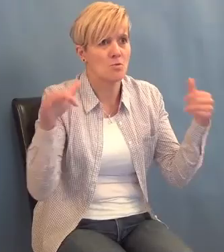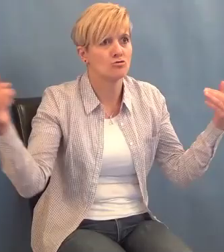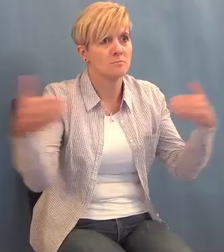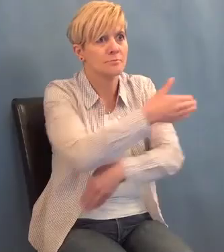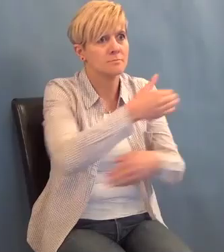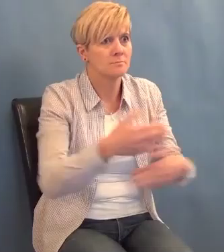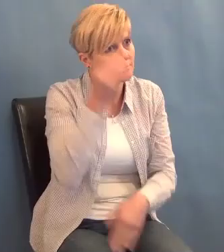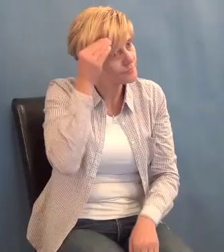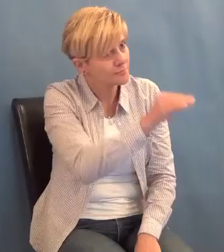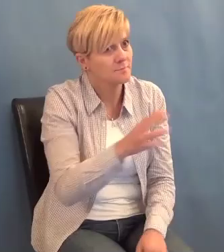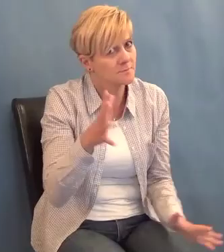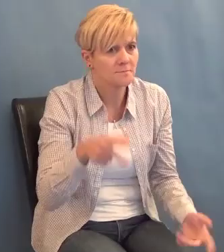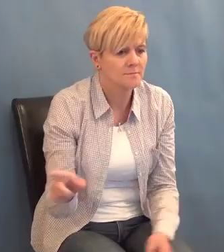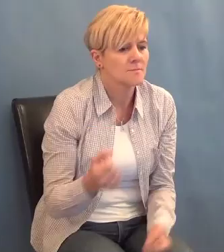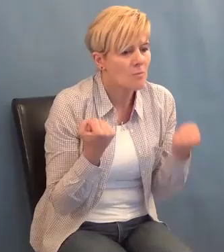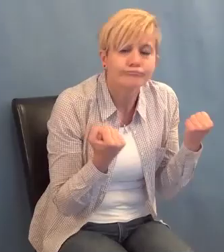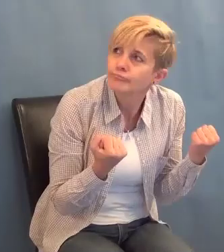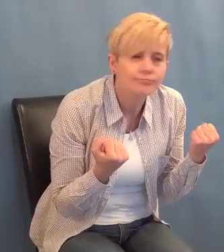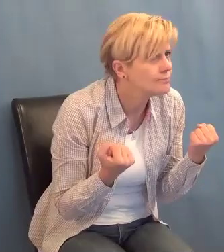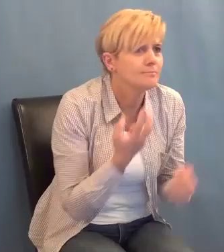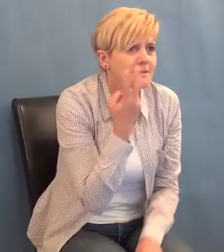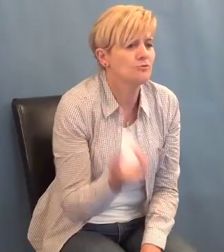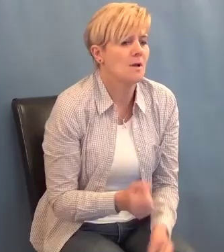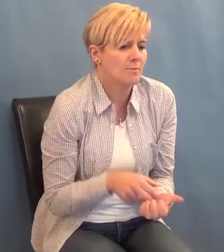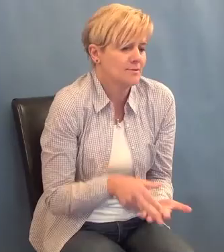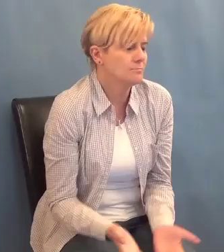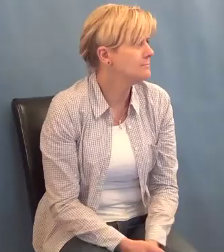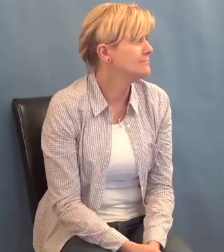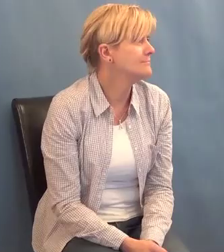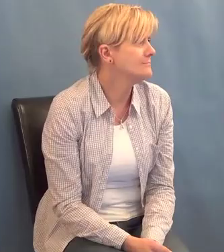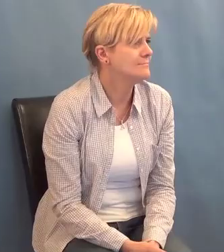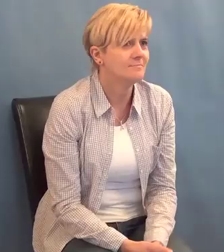Uwaga, niebezpieczeństwo, może coś przejechać drogę, to informuje, że kiedy jedzie się autem, trzeba się zatrzymać, patrzeć w prawo i lewo, patrzeć albo stać, nie wiem.